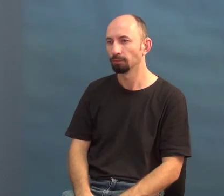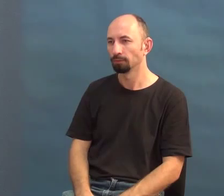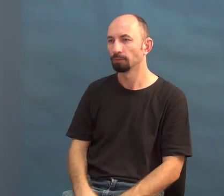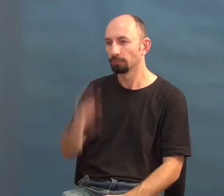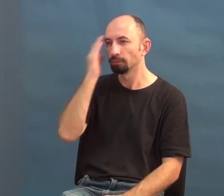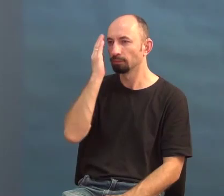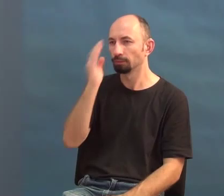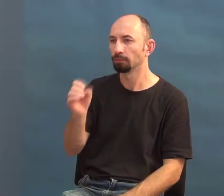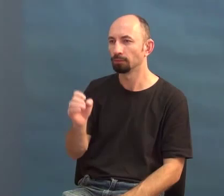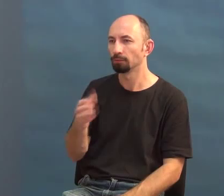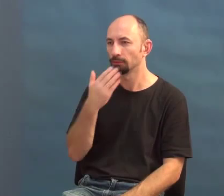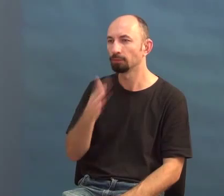Wiem, wiem, tak, tak, spalony.